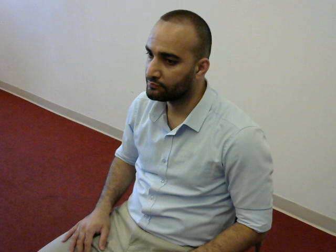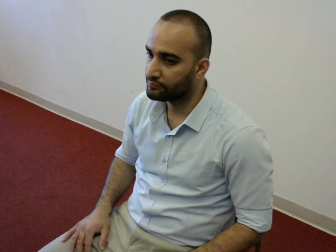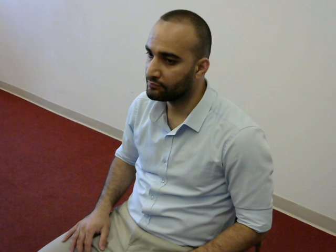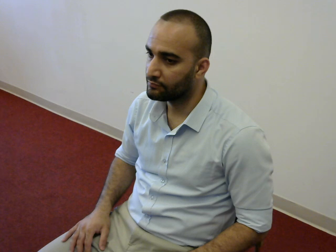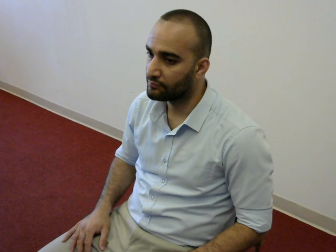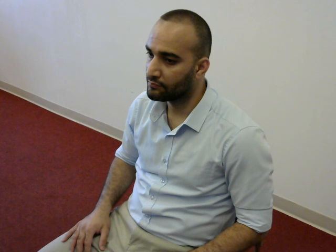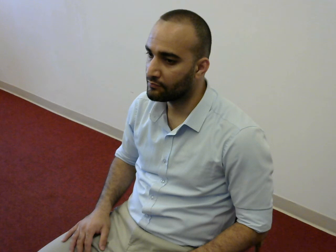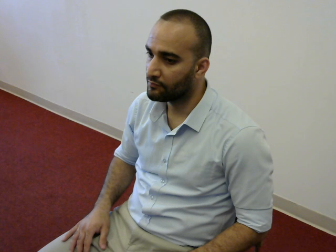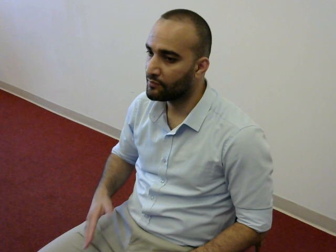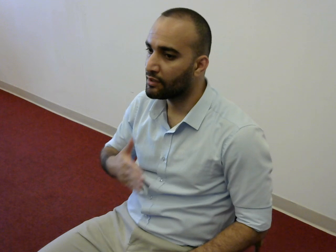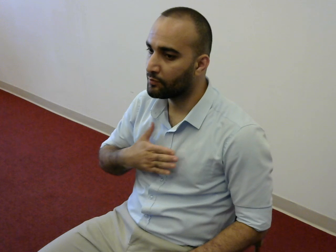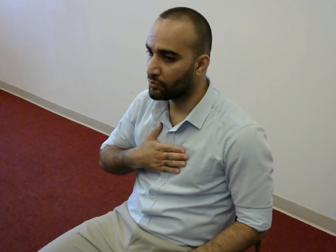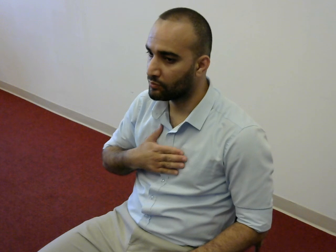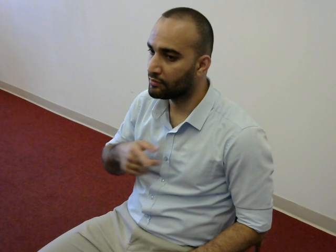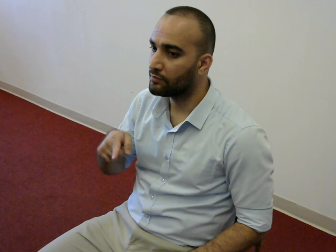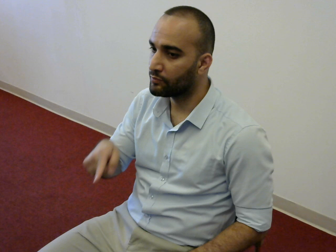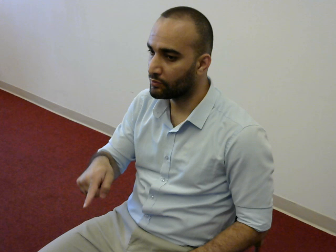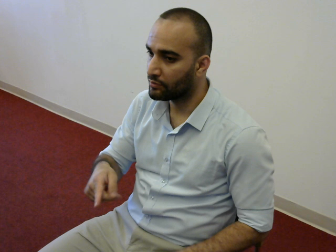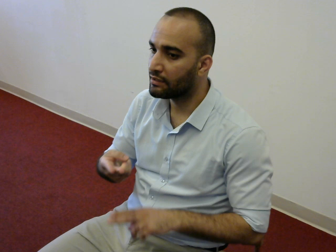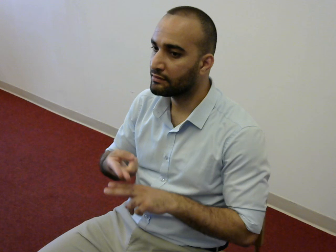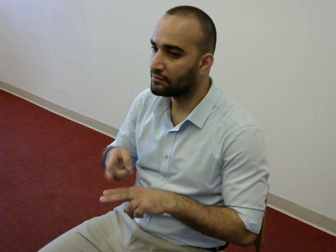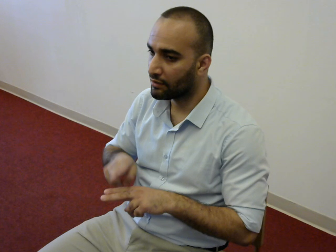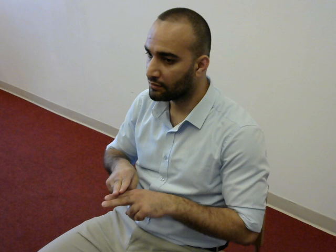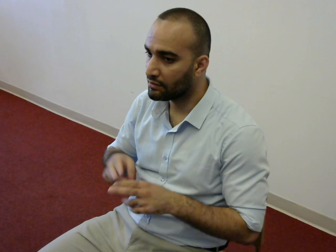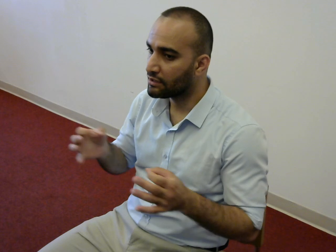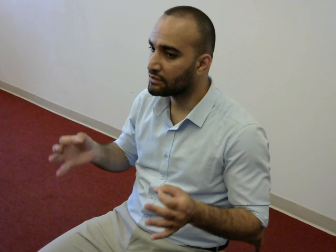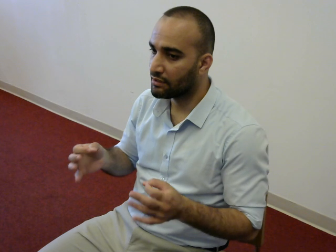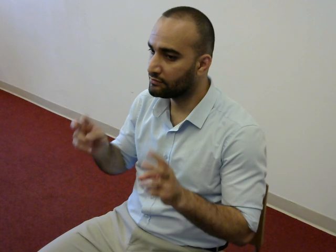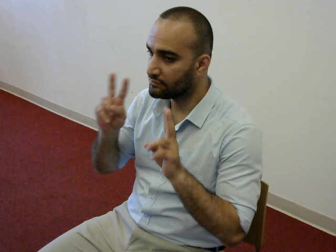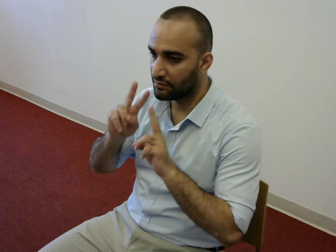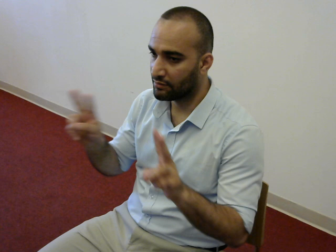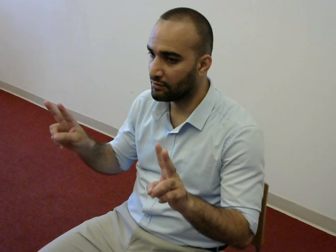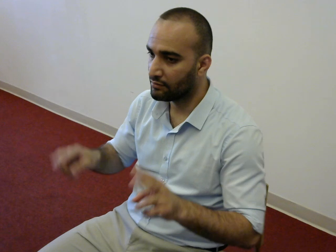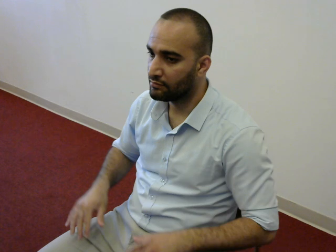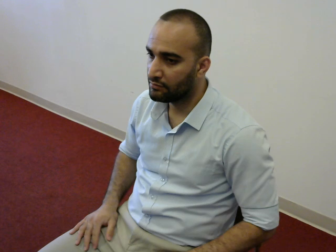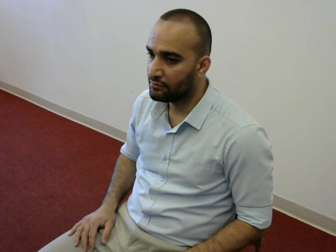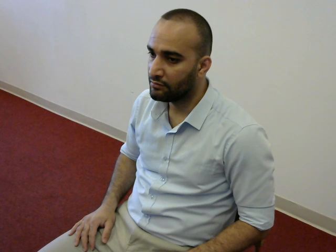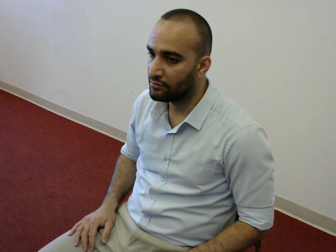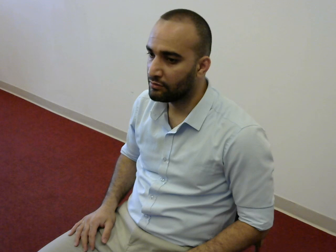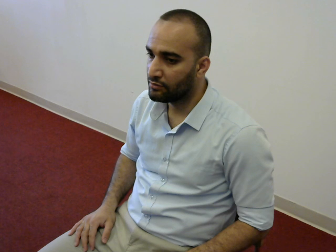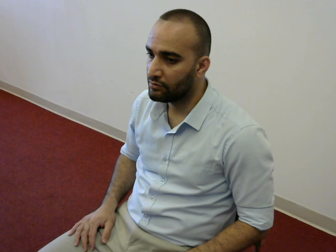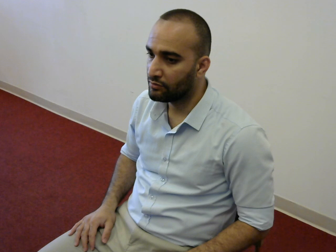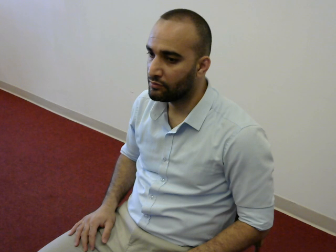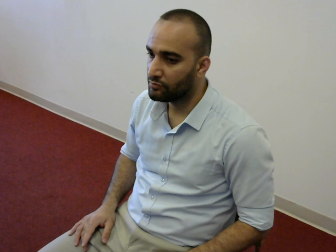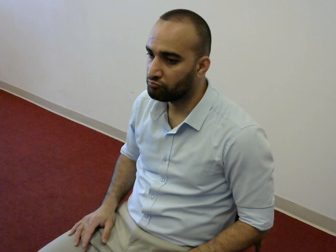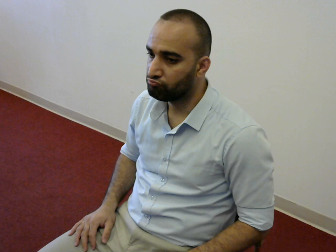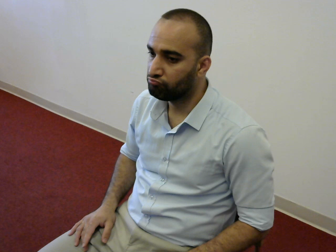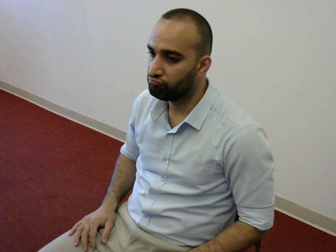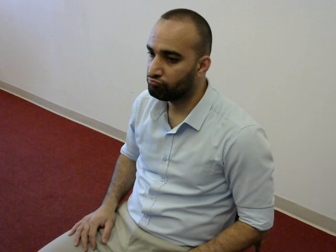Mən bu barədə heç nə bilmirəm